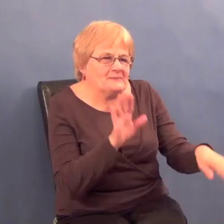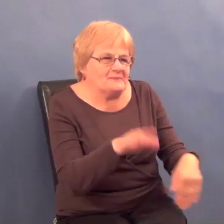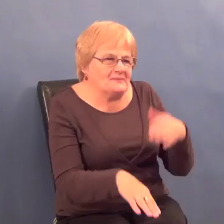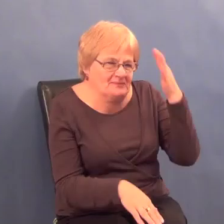Wiesz?